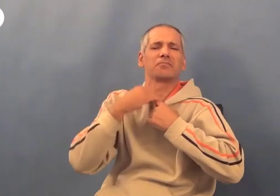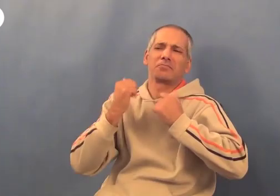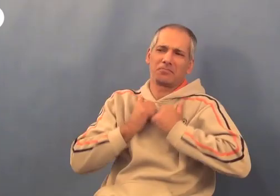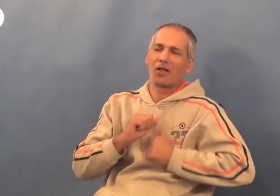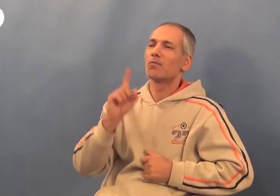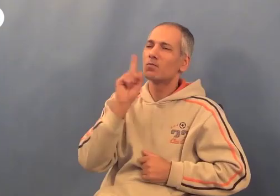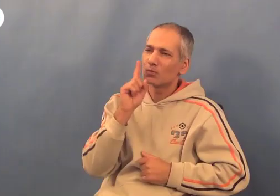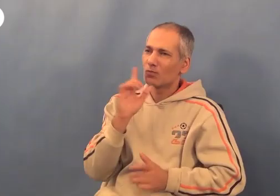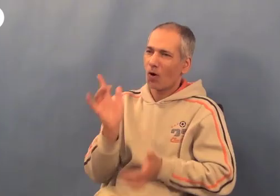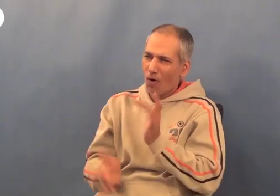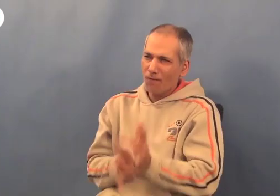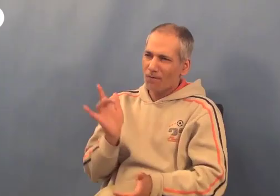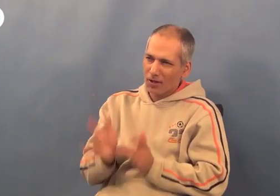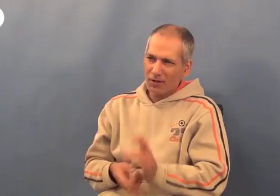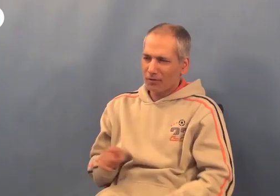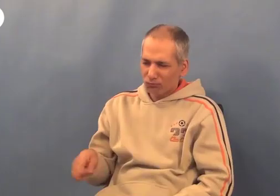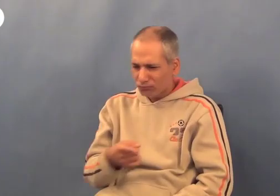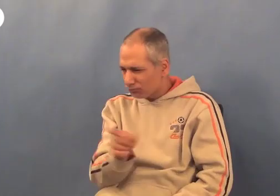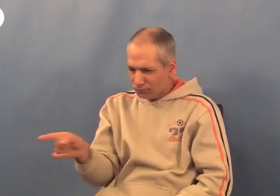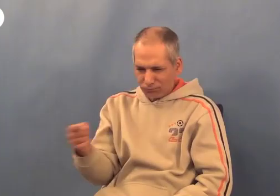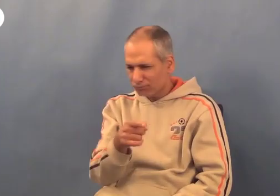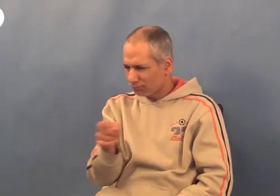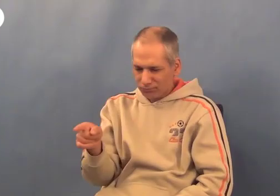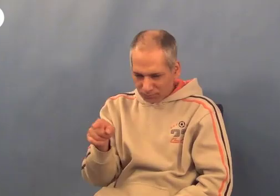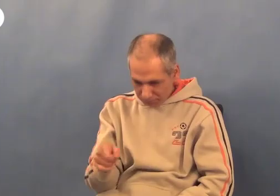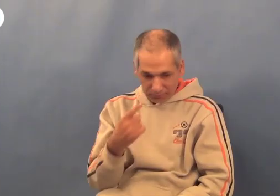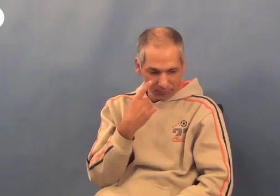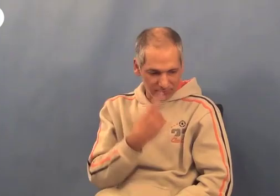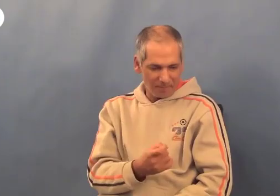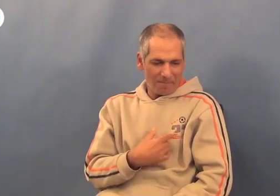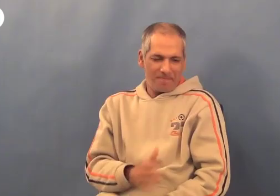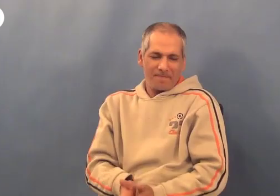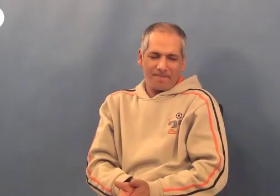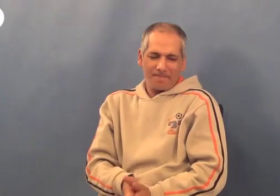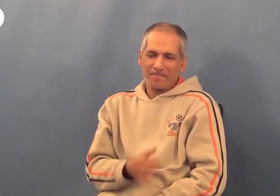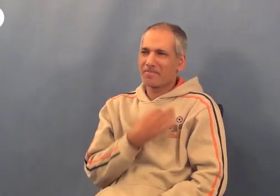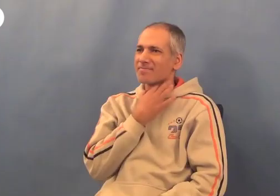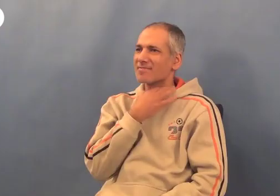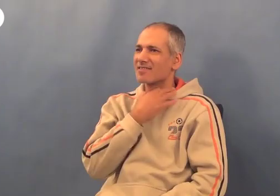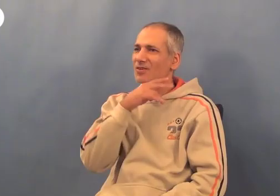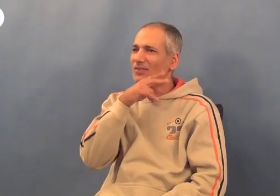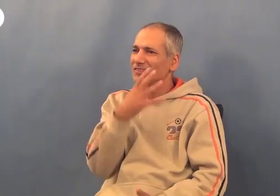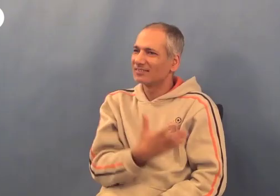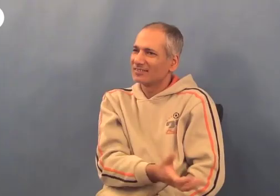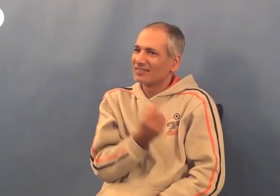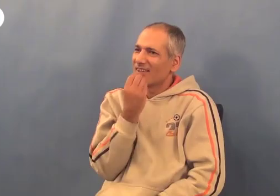Chłopak jedzie na rowerze, widzi i zaciera ręce, chciałby zjeść gruszkę, chce ją zabrać i zjeść.